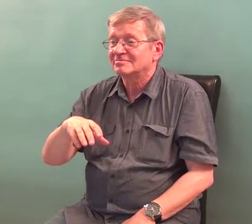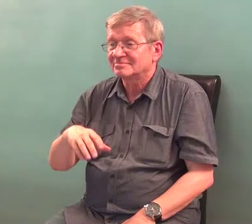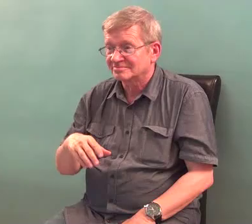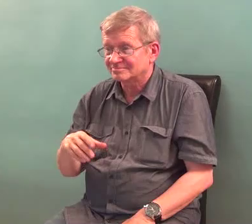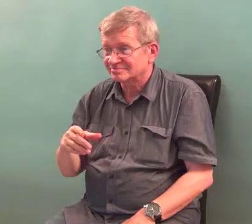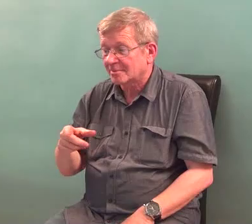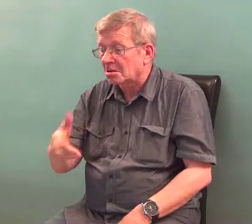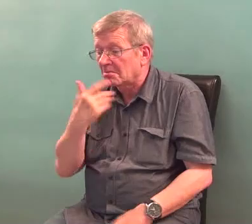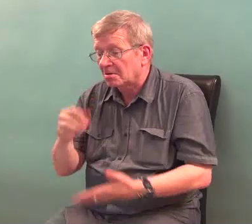Tam nie jest zapisane.